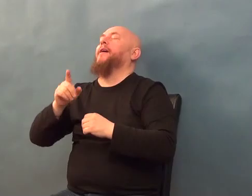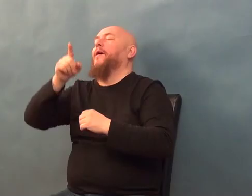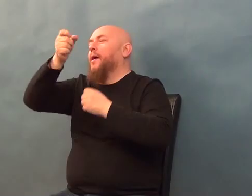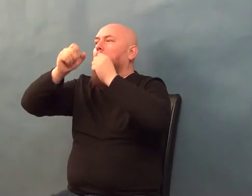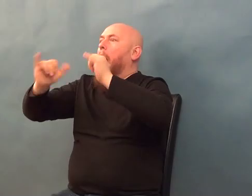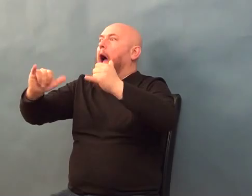Nie wie jak...